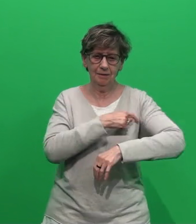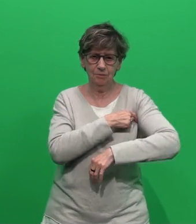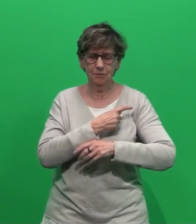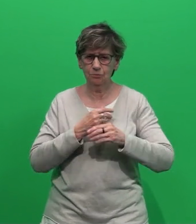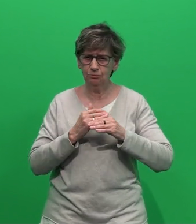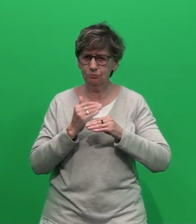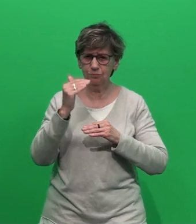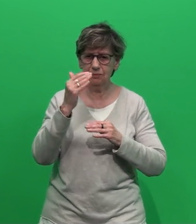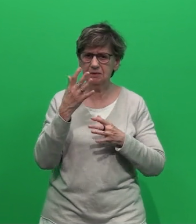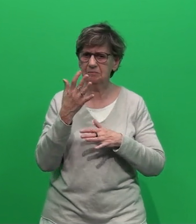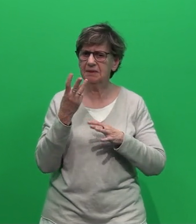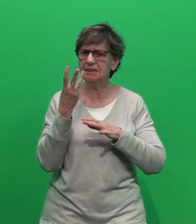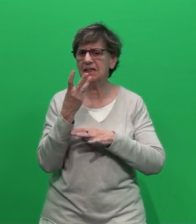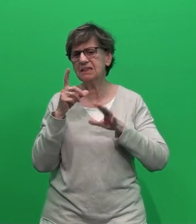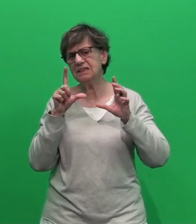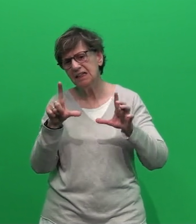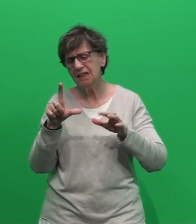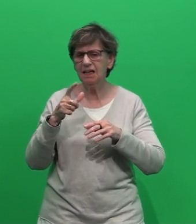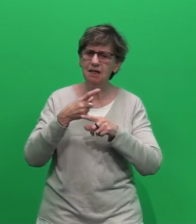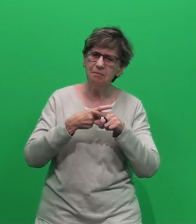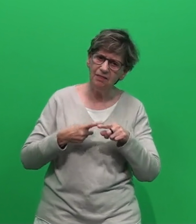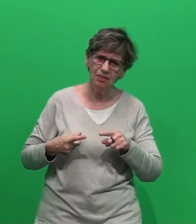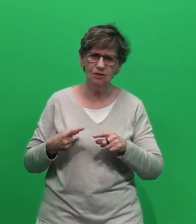M'ha pujat la febre gairebé a trenta-set i mig.